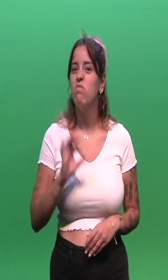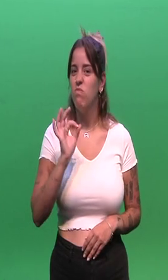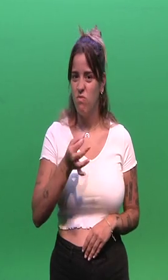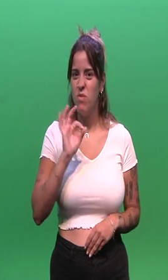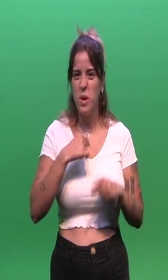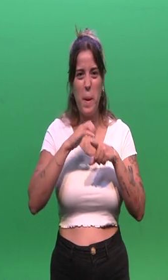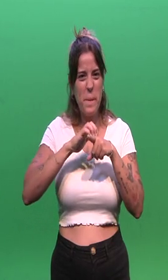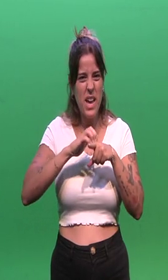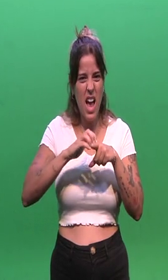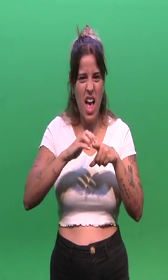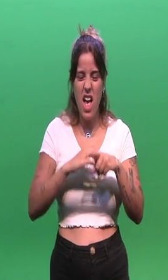Sí, em pica el penis.